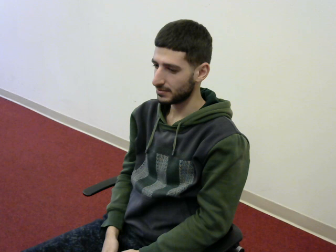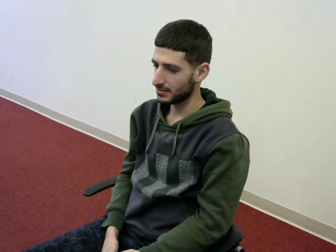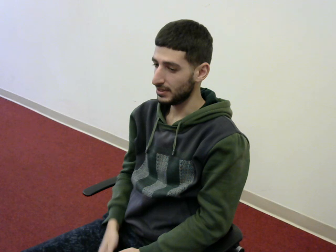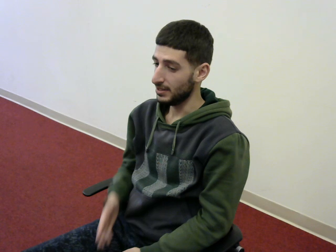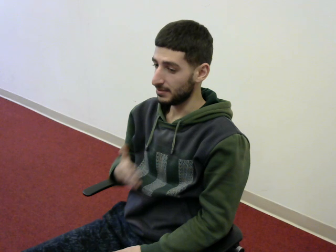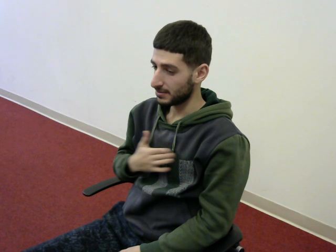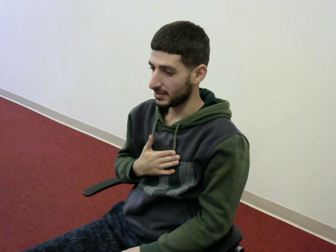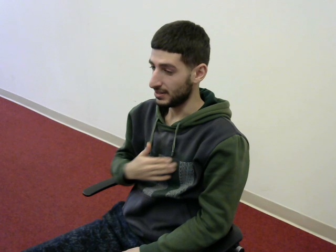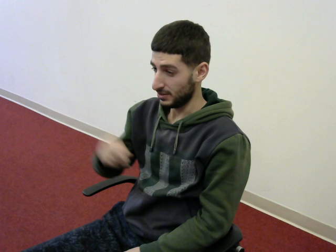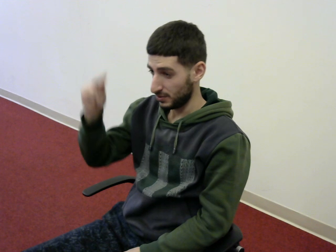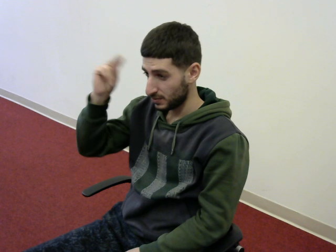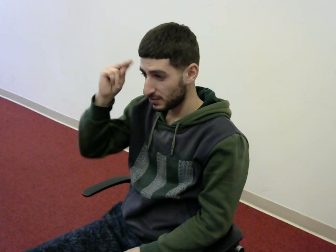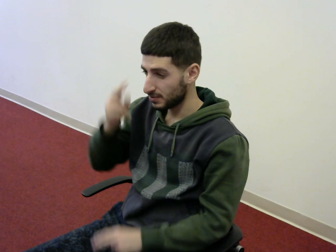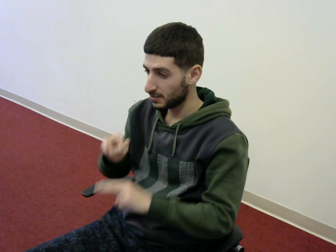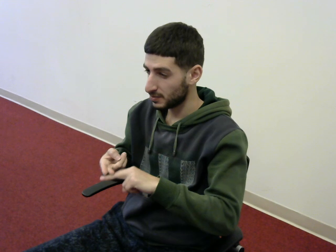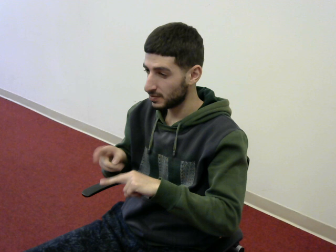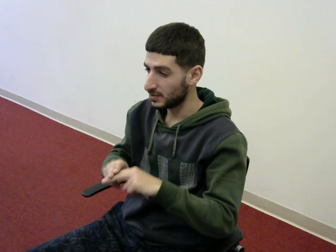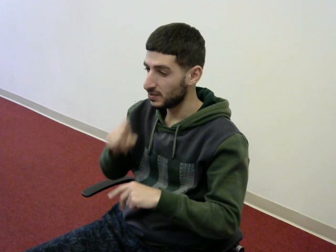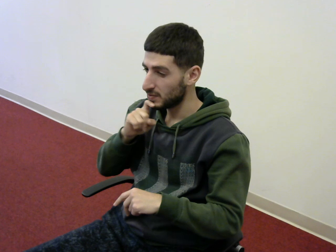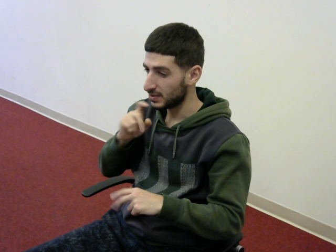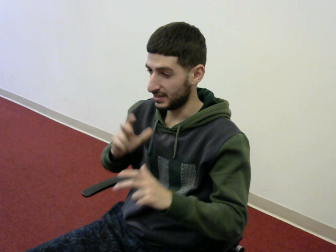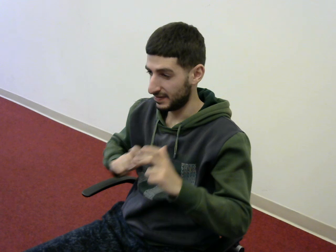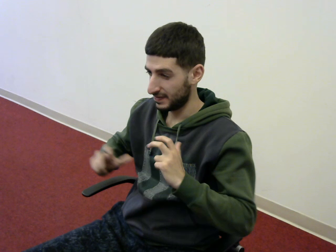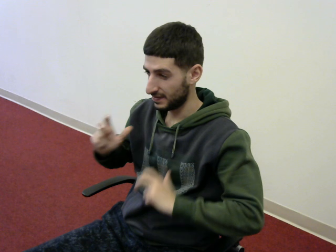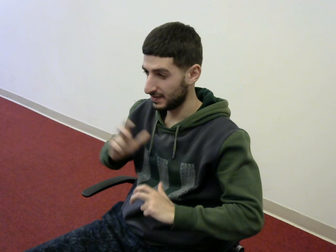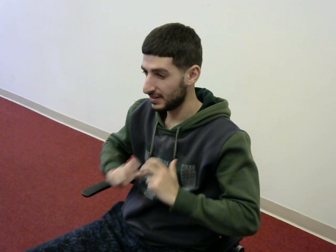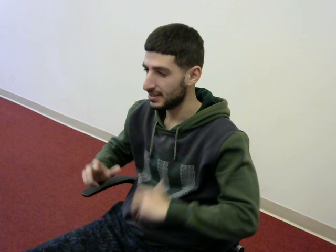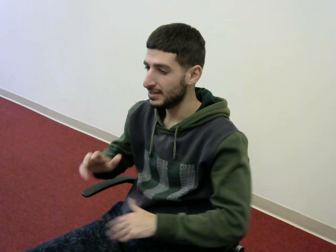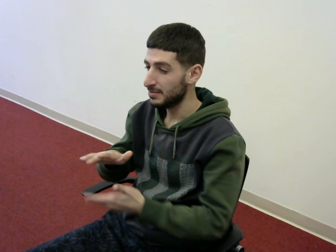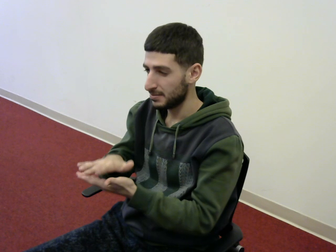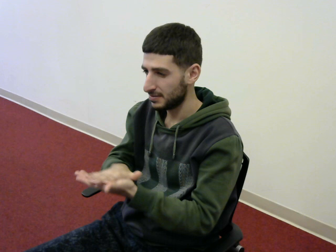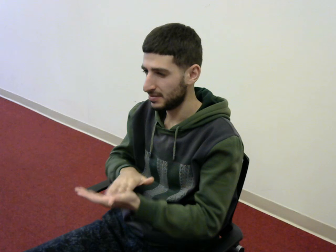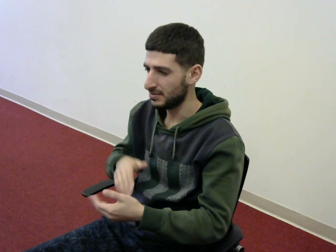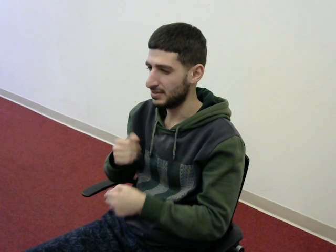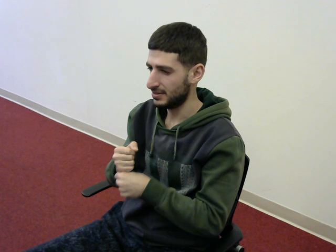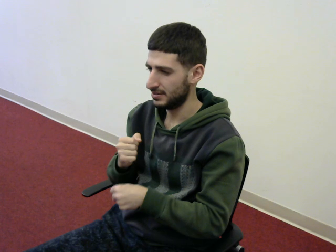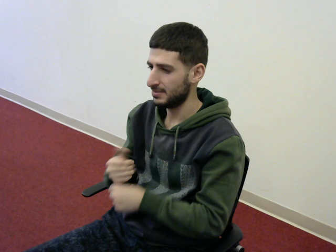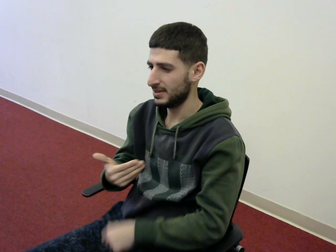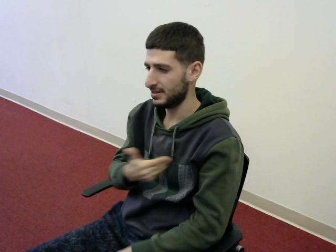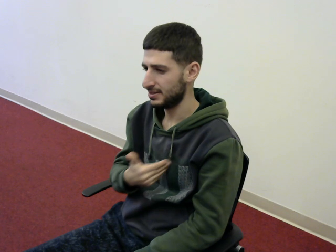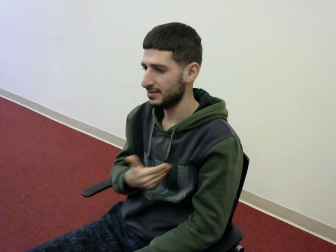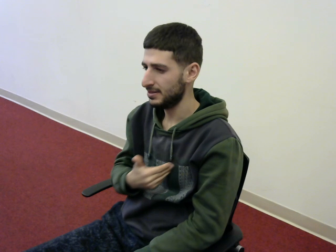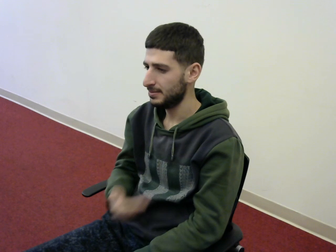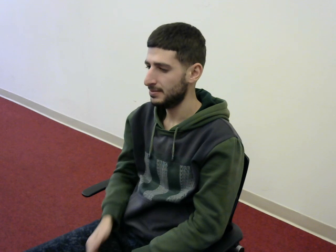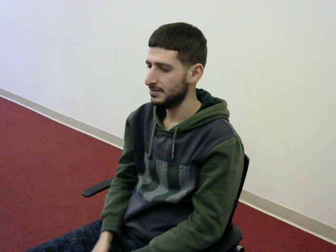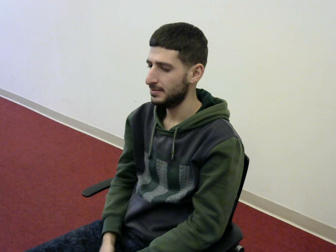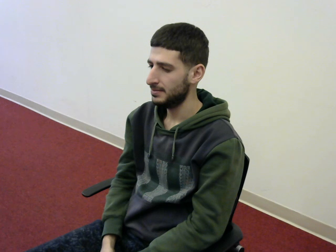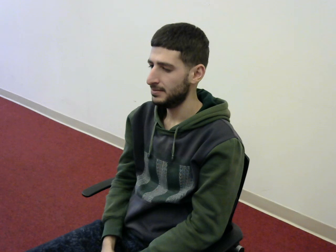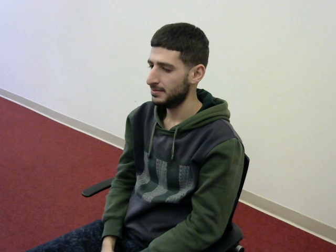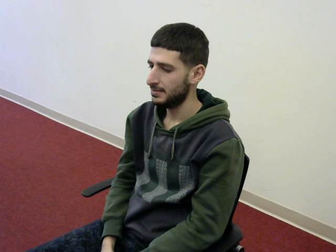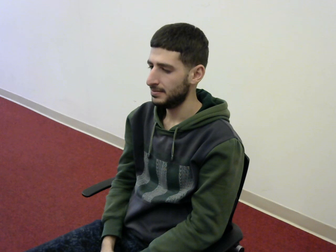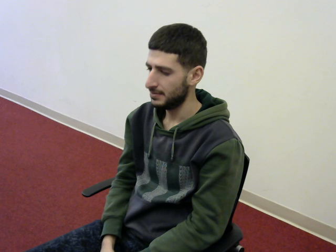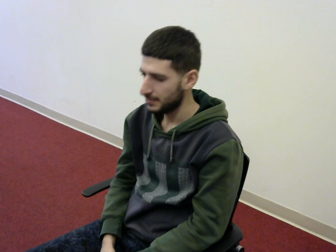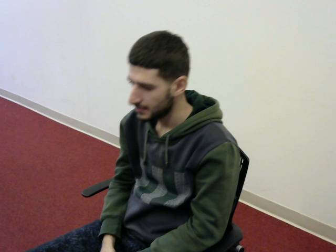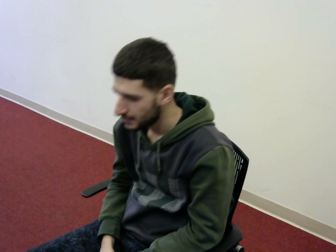Mən təhsilimi bu universitetdə davam etmək istəyirəm